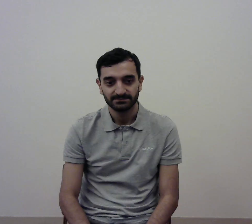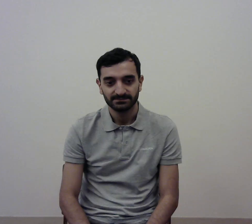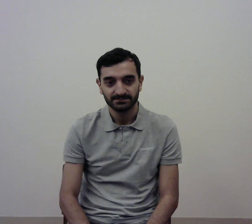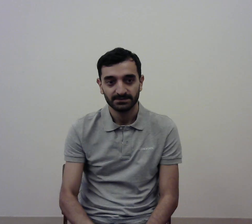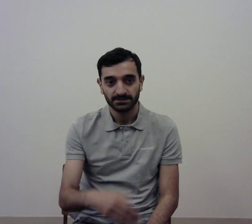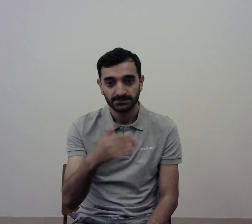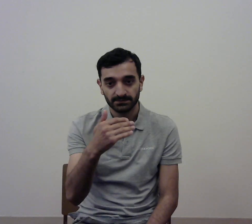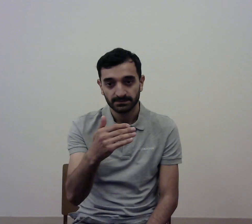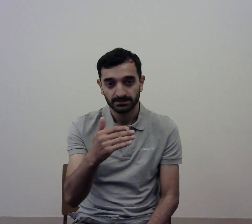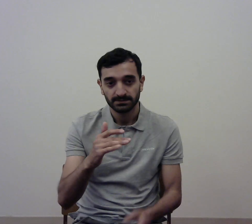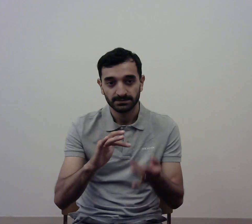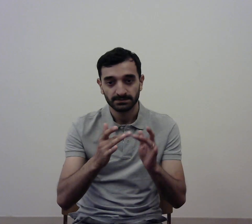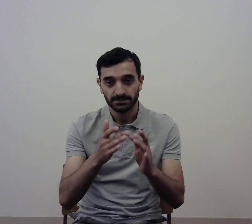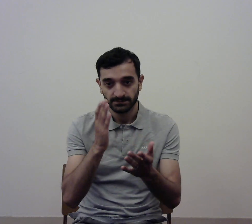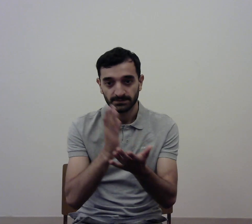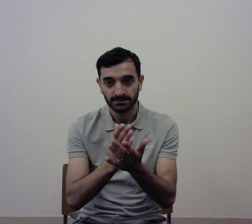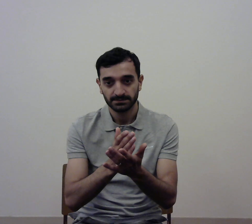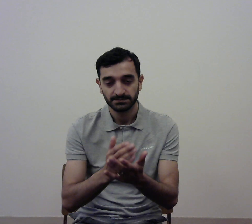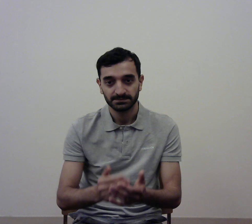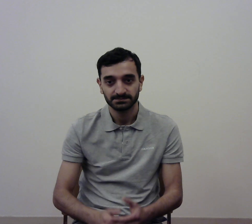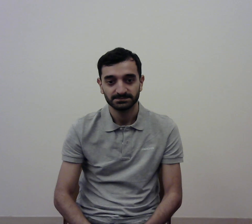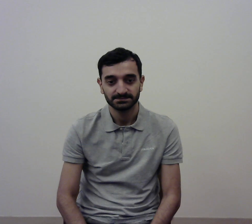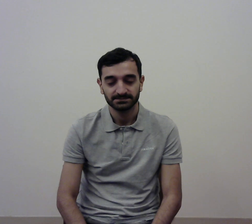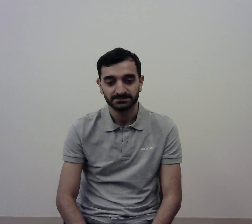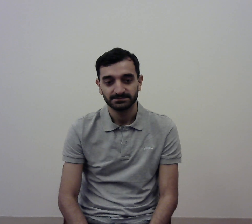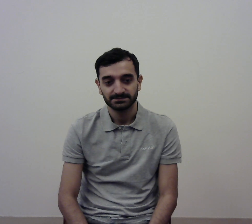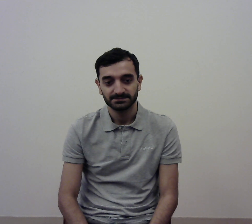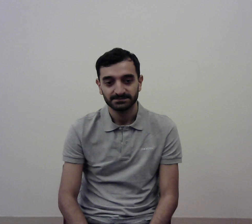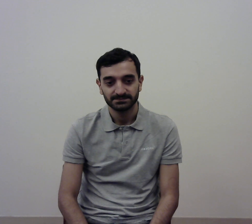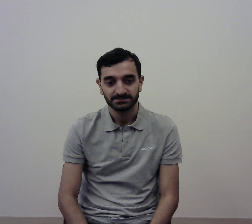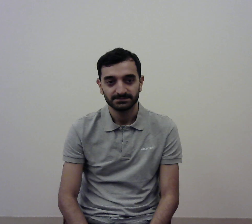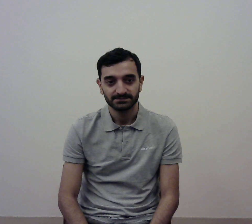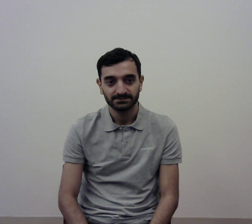Sizdə internet varmı?